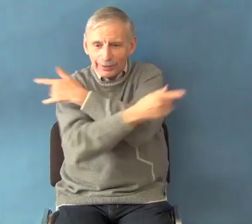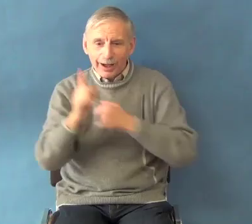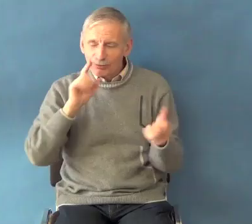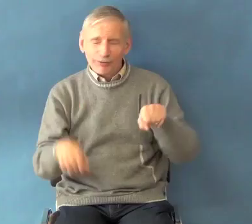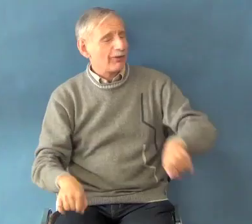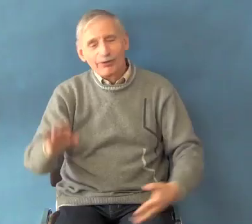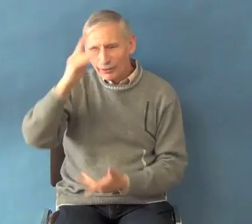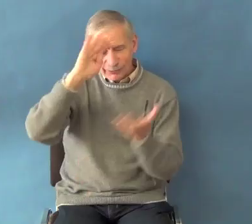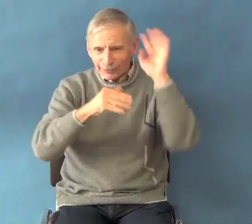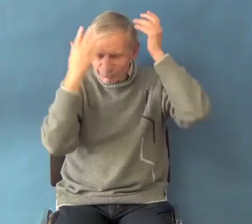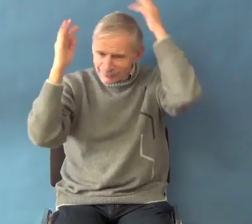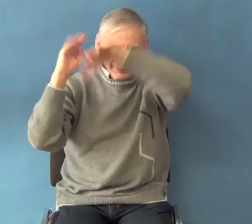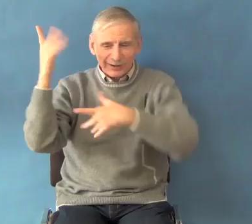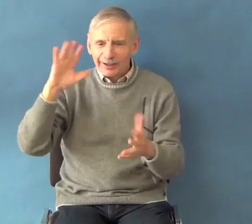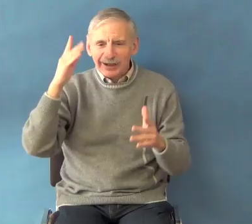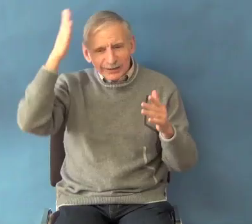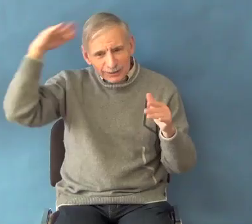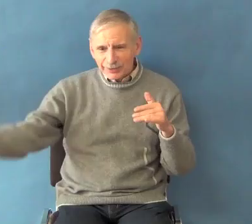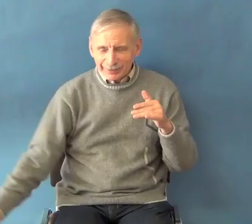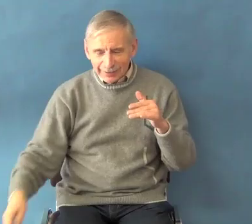Chłopiec traci równowagę, z głowy spada mu kapelusz.